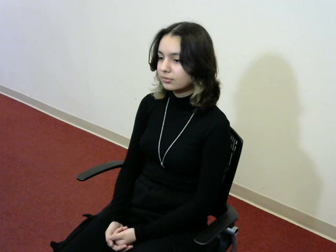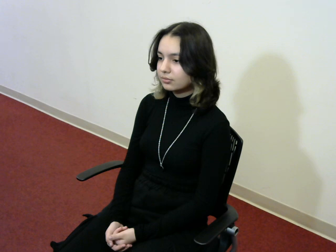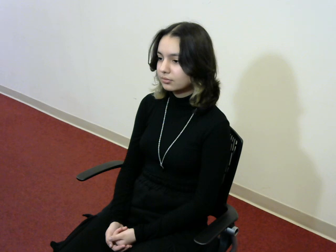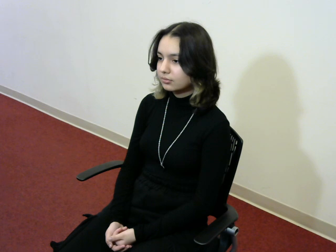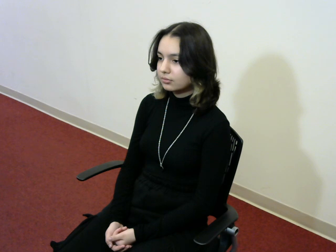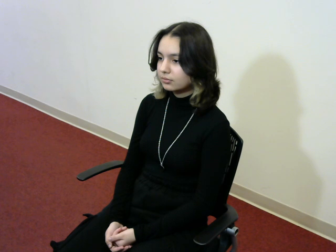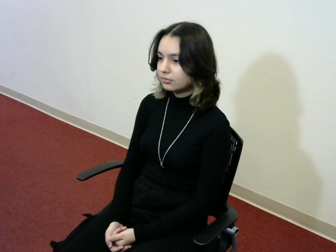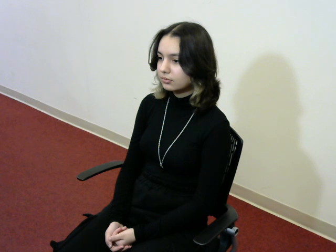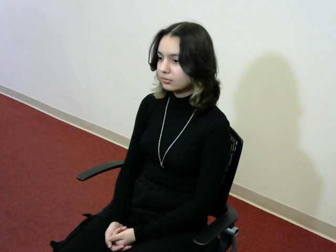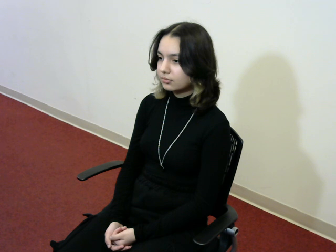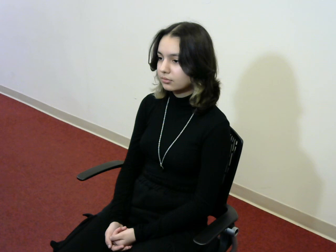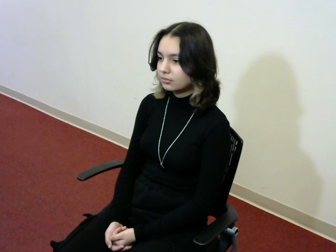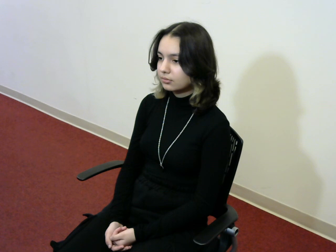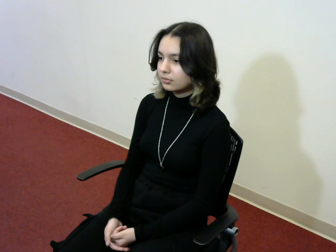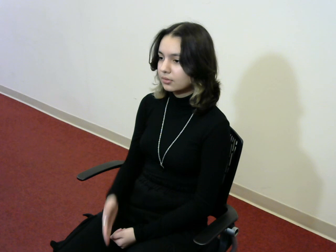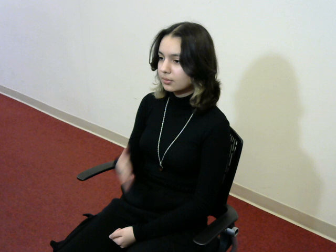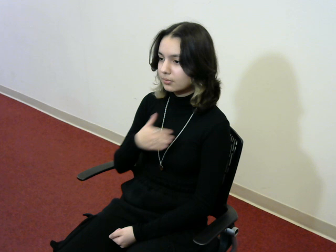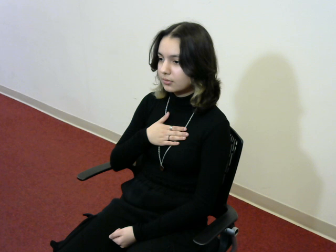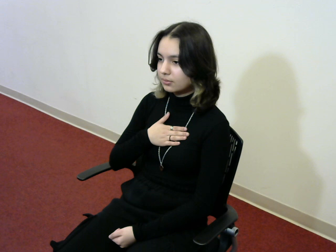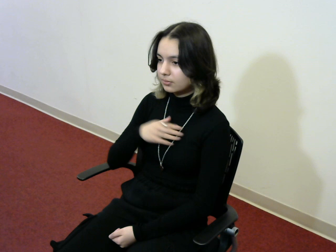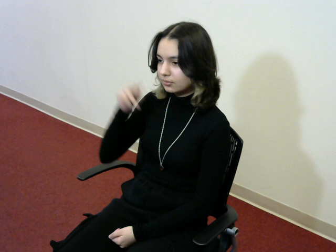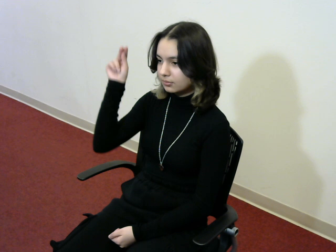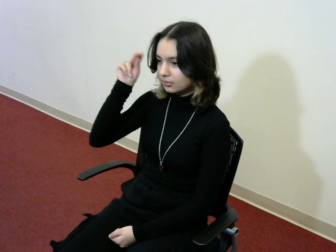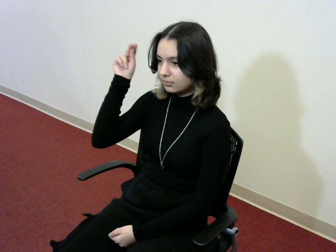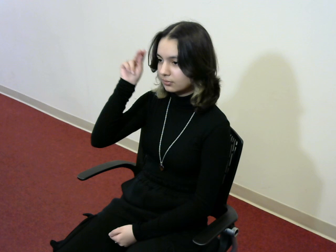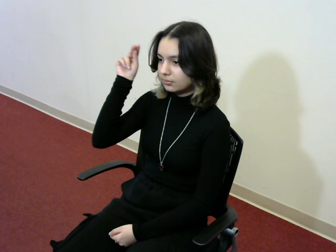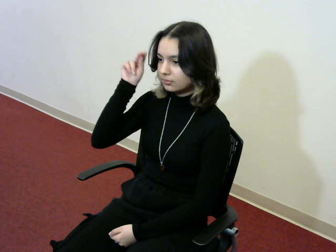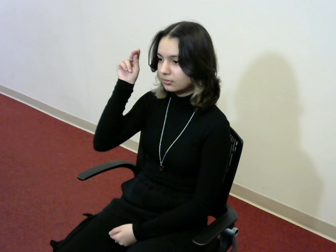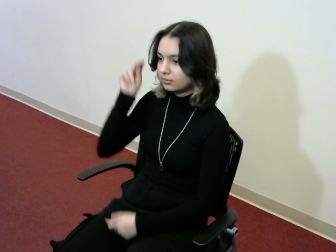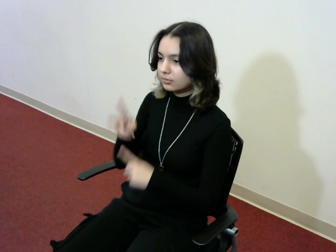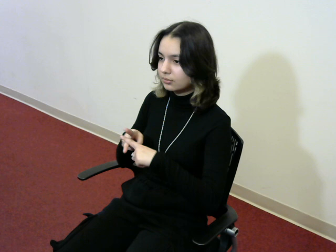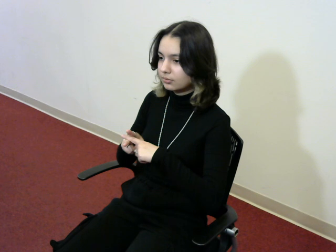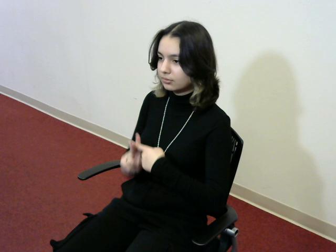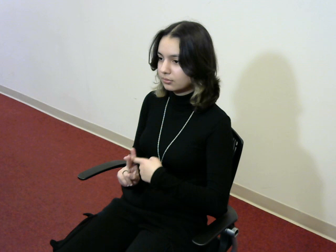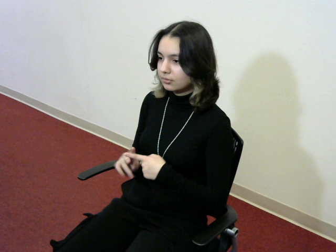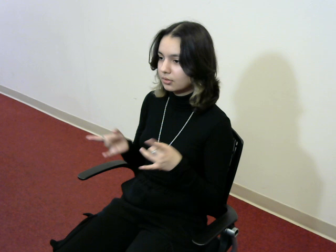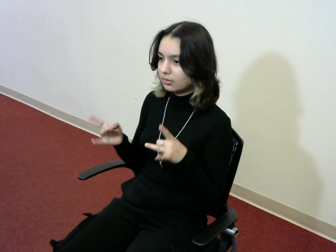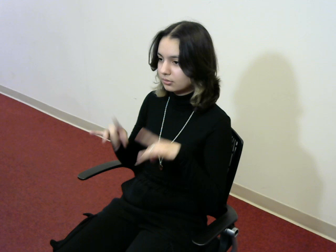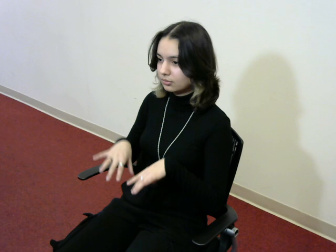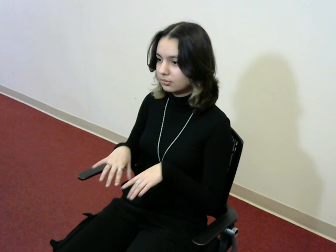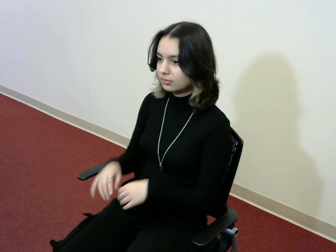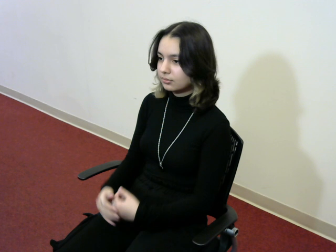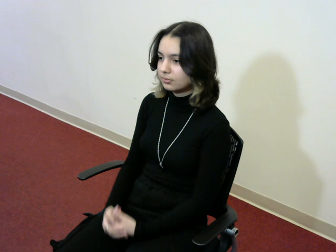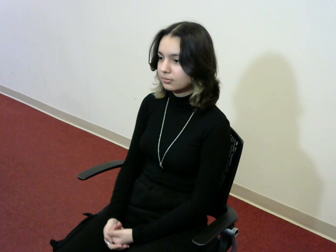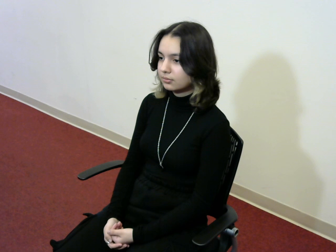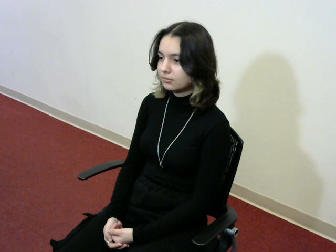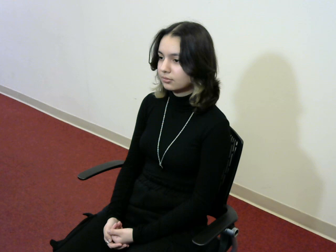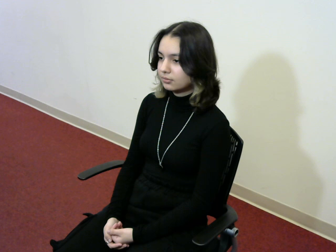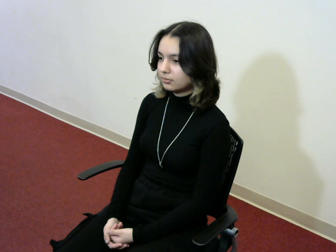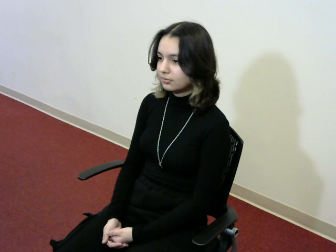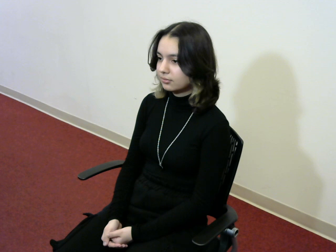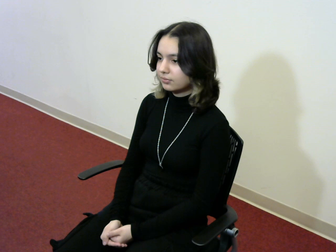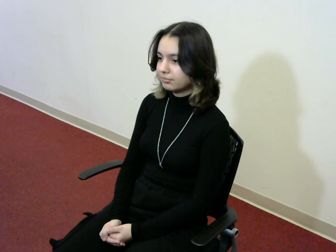Mənim təhsilim yarımçıq qalıb